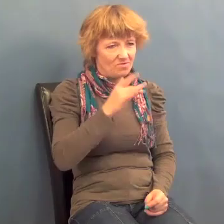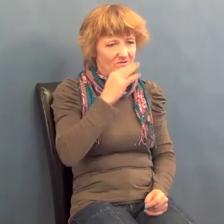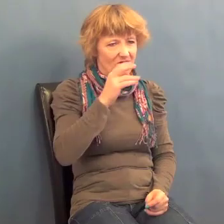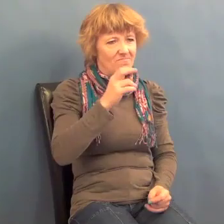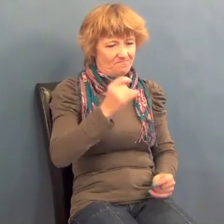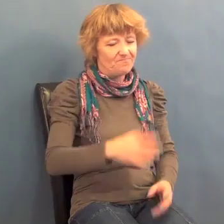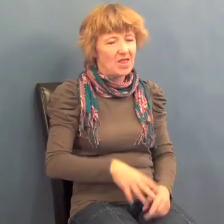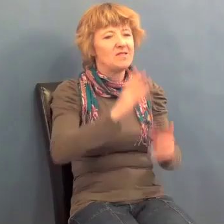Łobuz, tak.